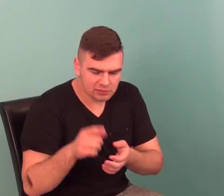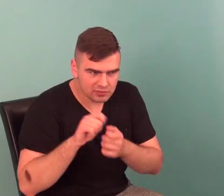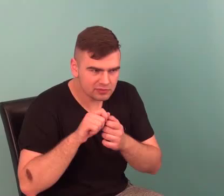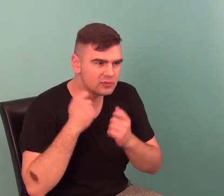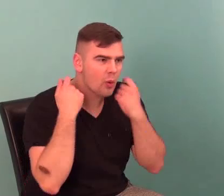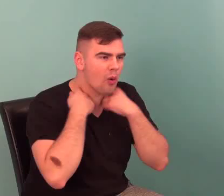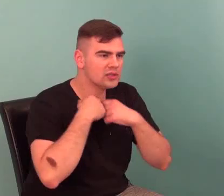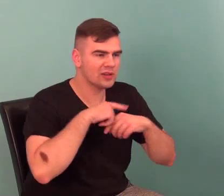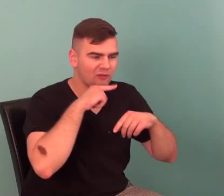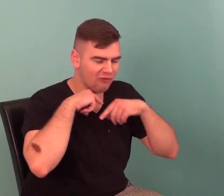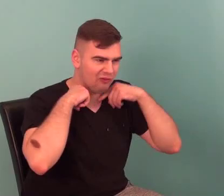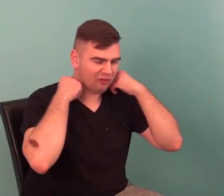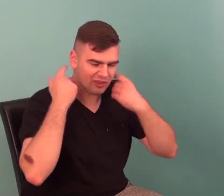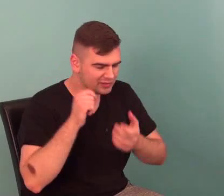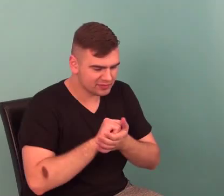Zdejmuje z szyi czerwoną chustę i wyciera nią.